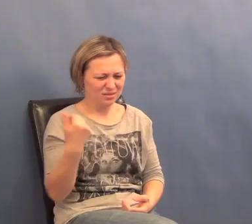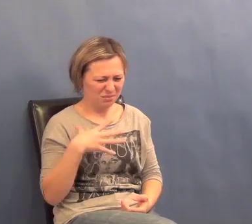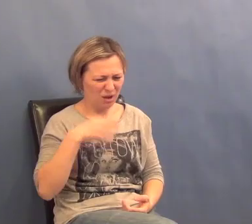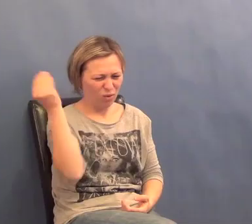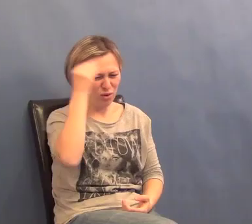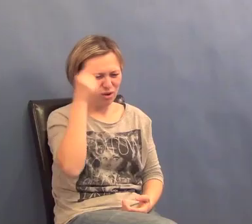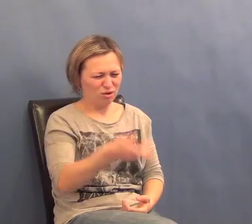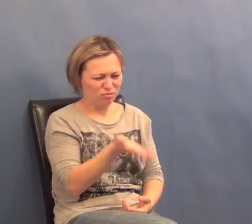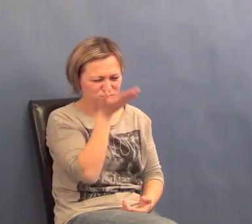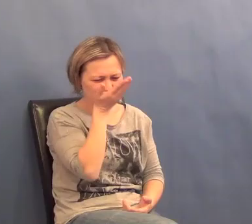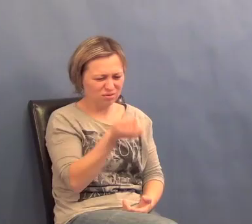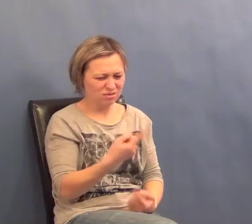Uczyłam się i nie ma tego znaku.